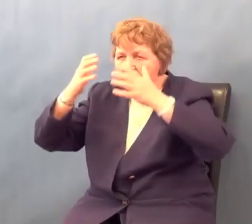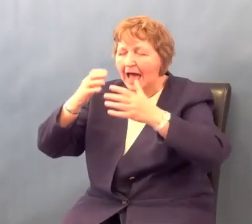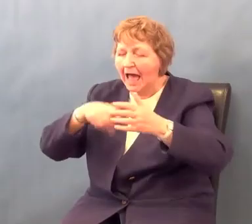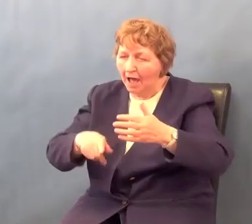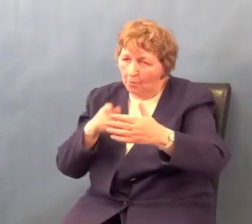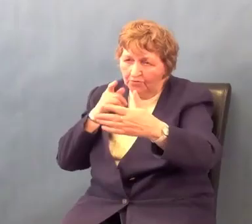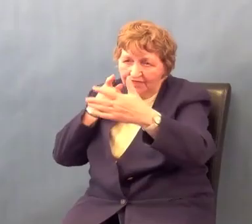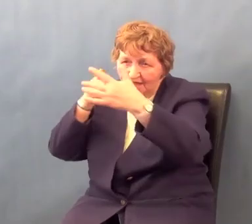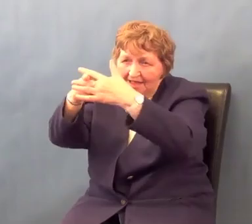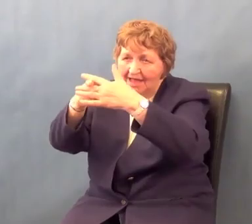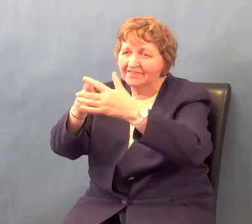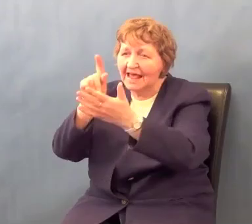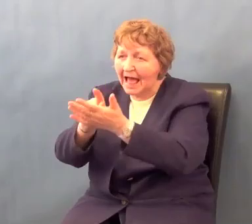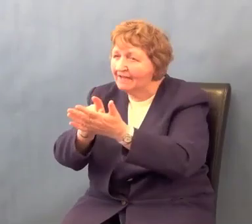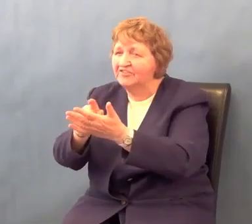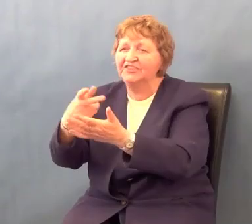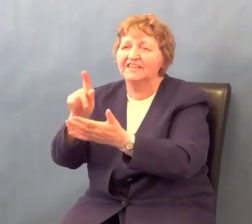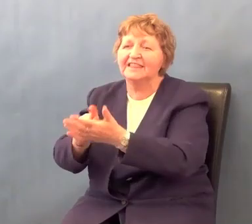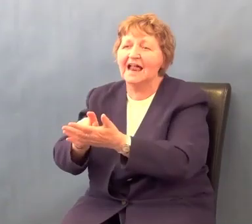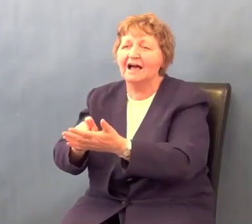A on celuje, uda się albo nie.